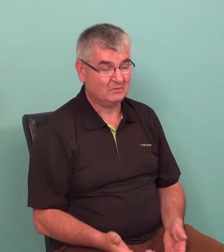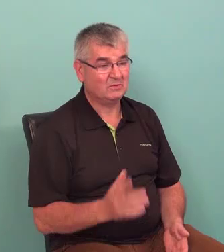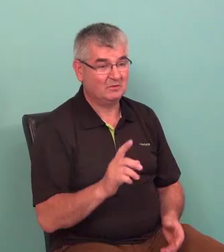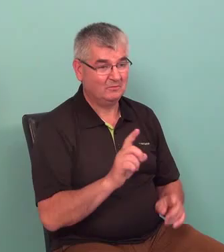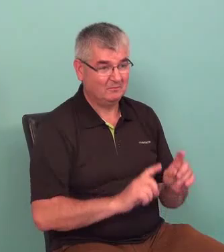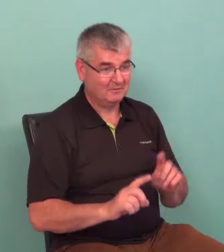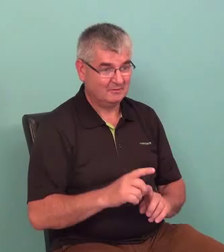Kto będzie tłumaczył?